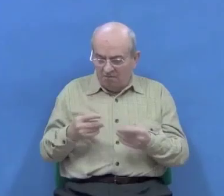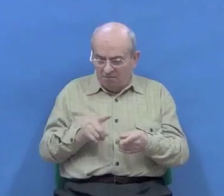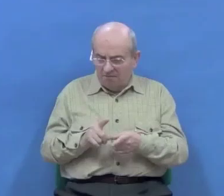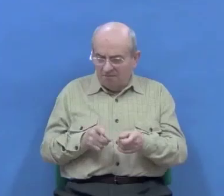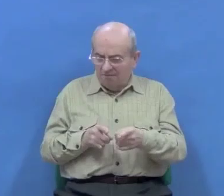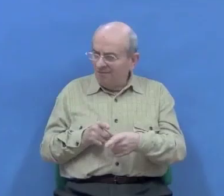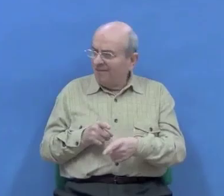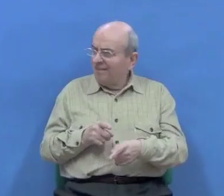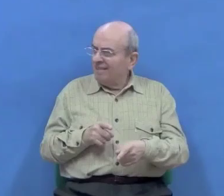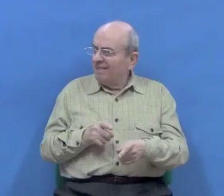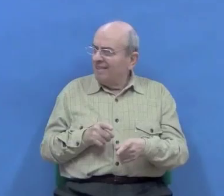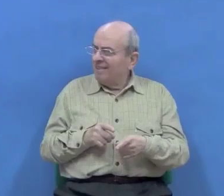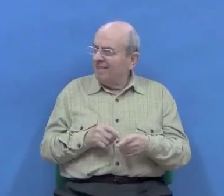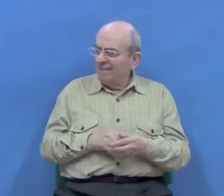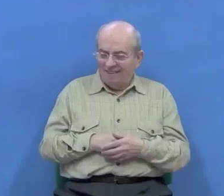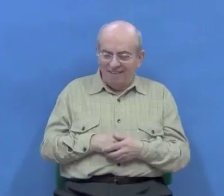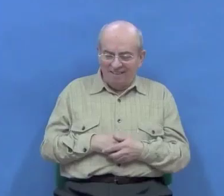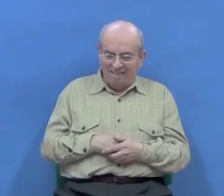Za szybko zniknęło.